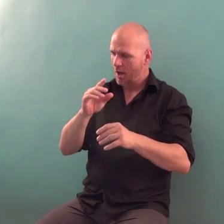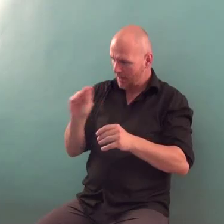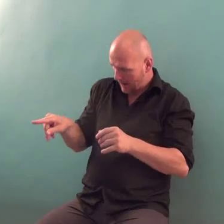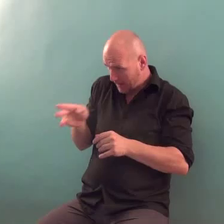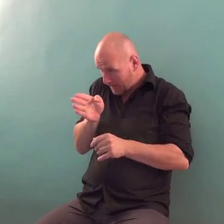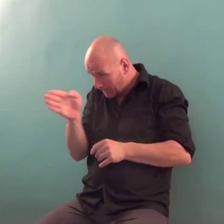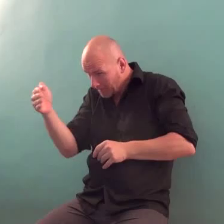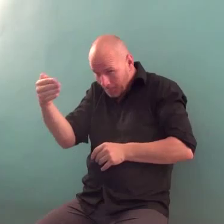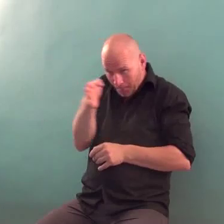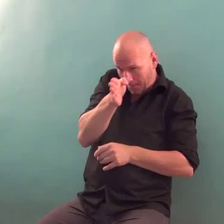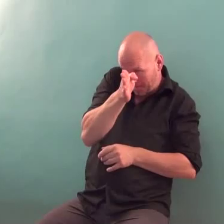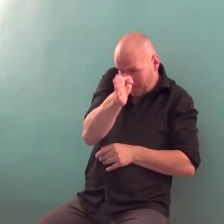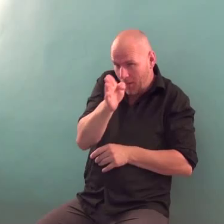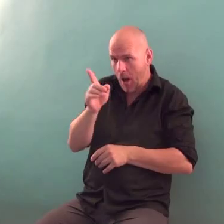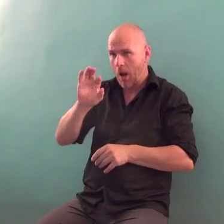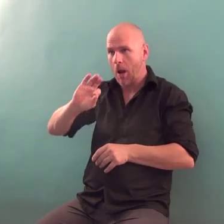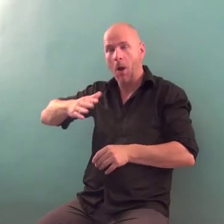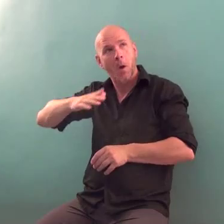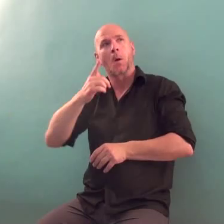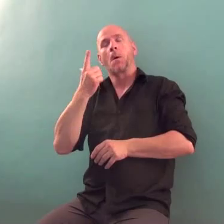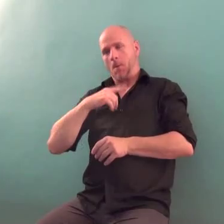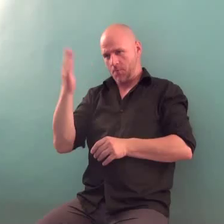Pokazuje synowi różne kierunki, a syn uważnie słucha.